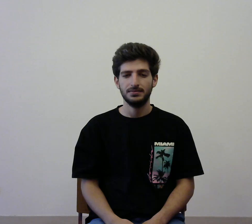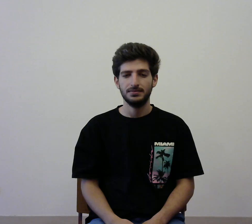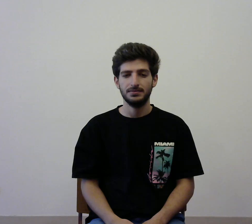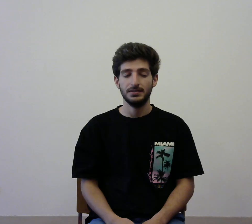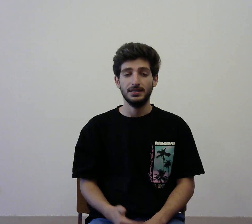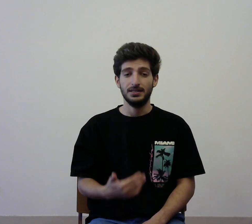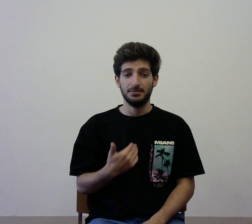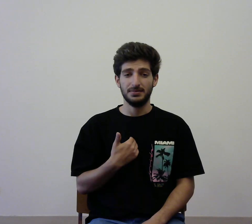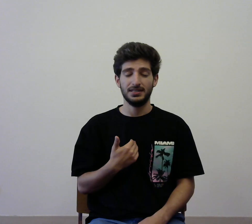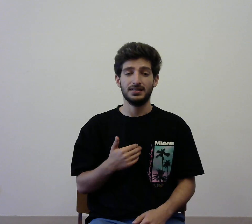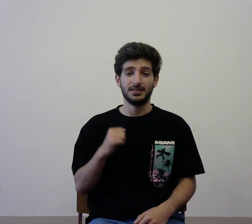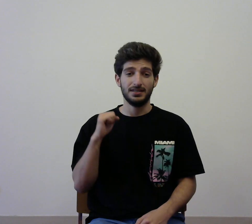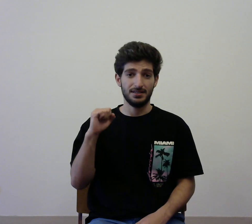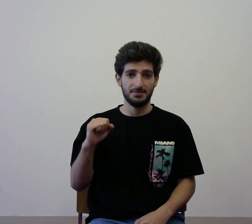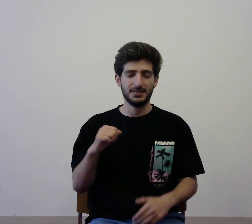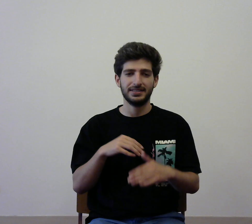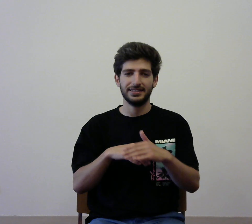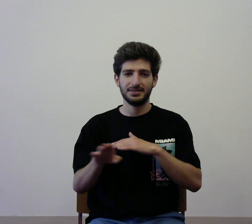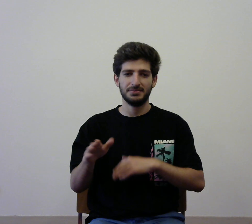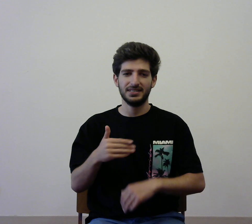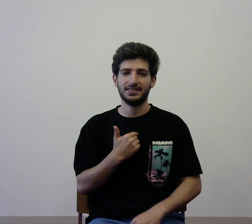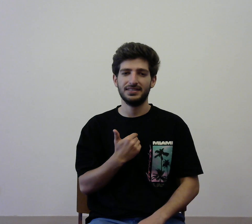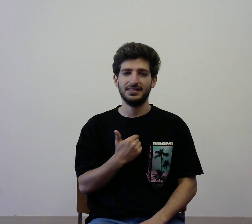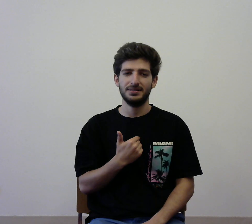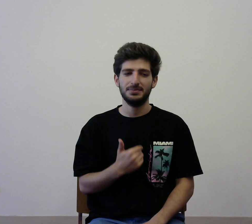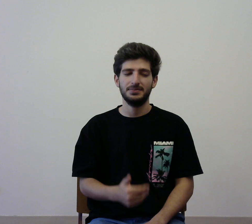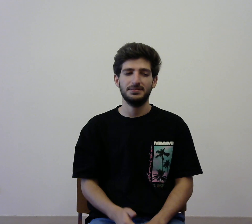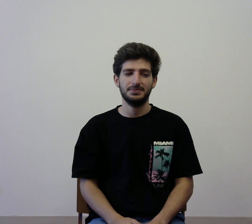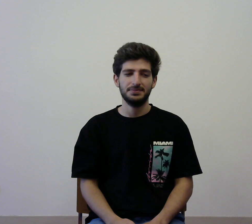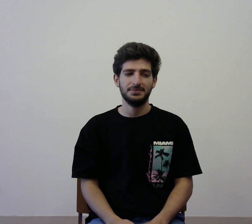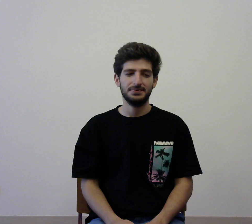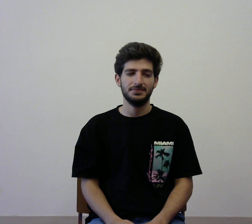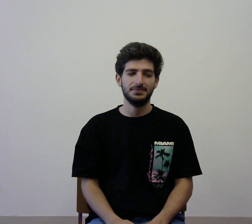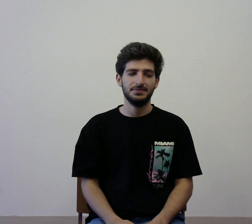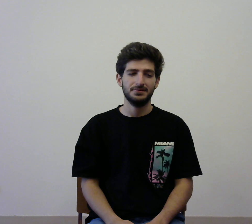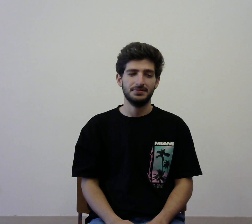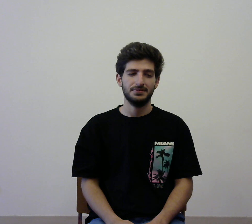Mən Qarabağa getmək istəyirəm